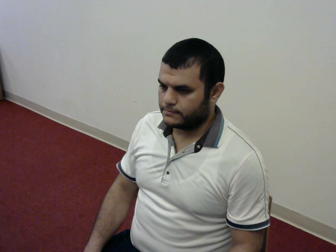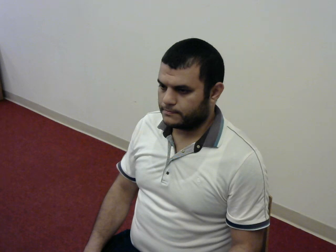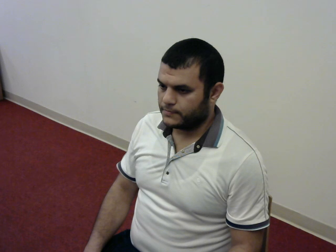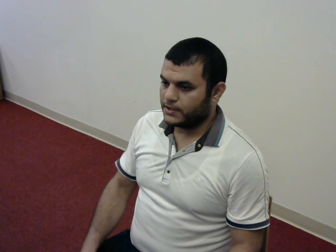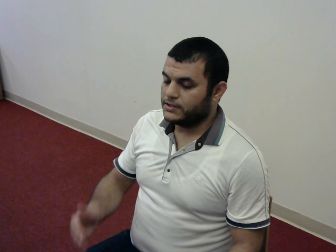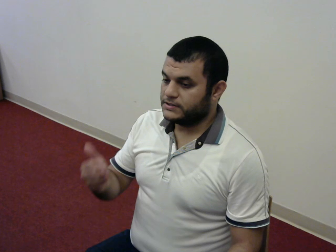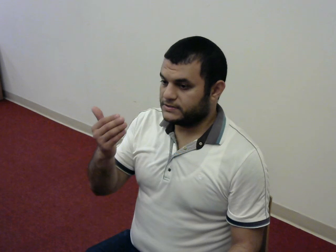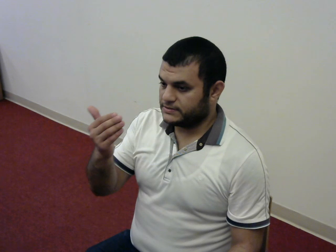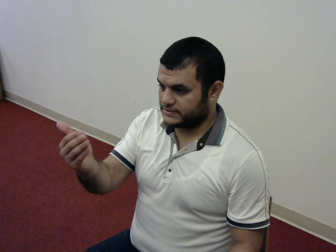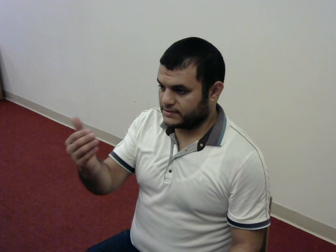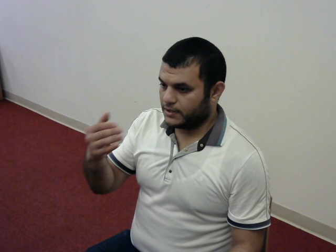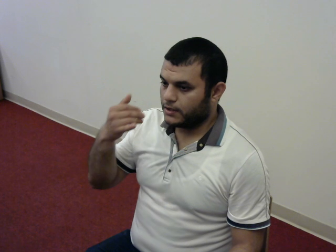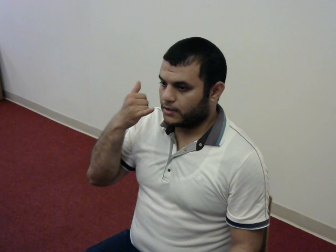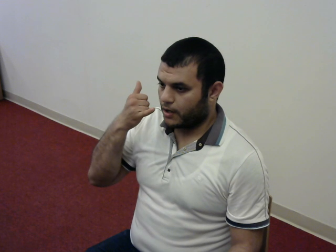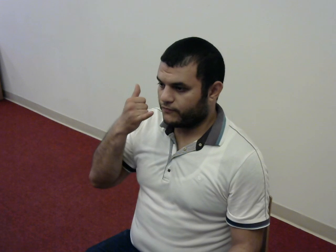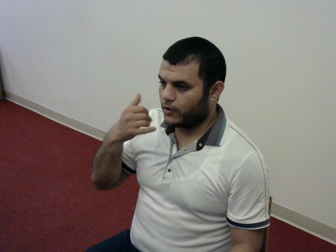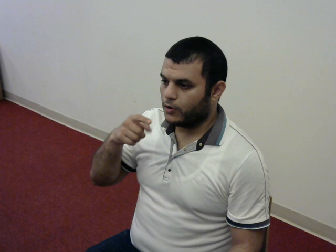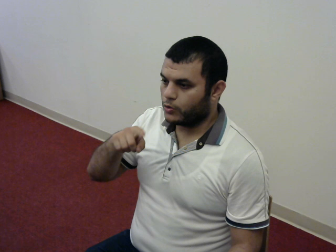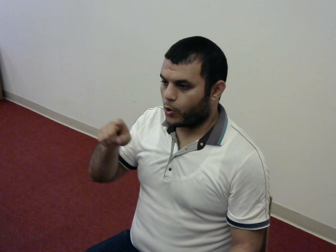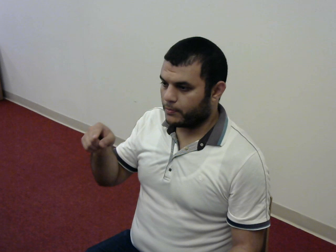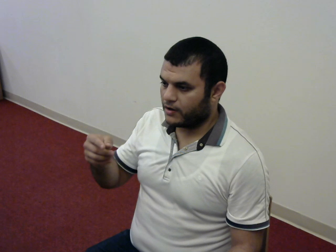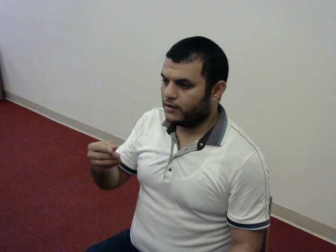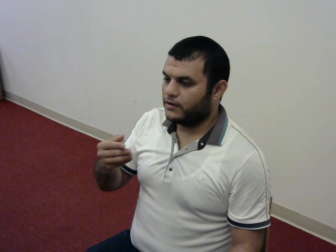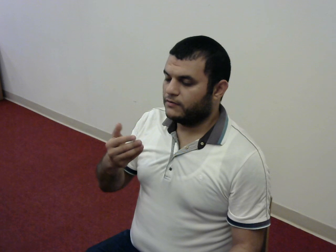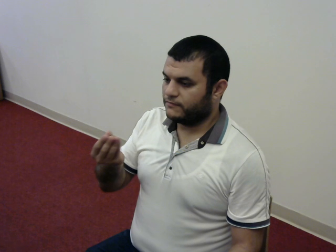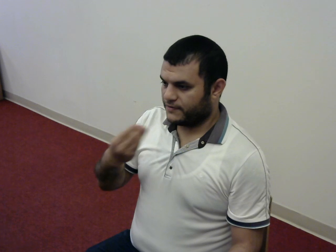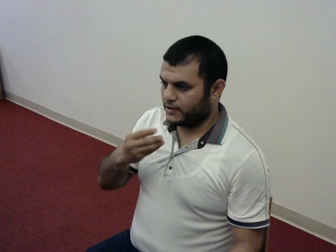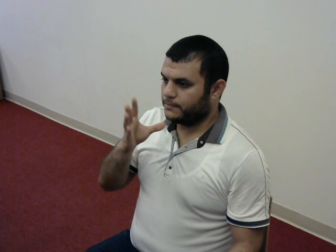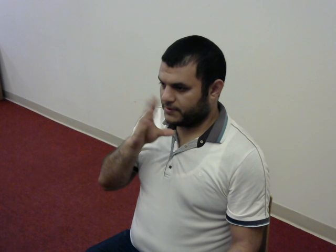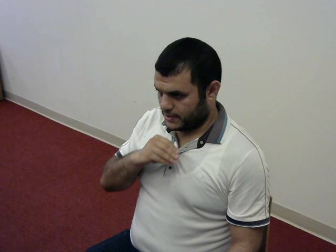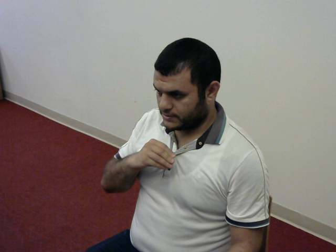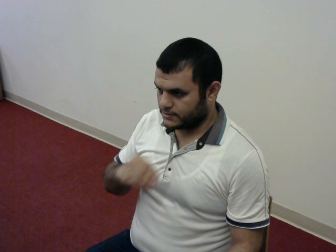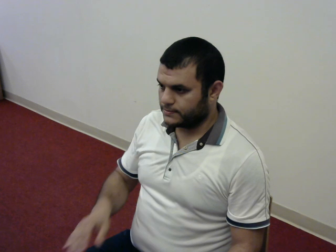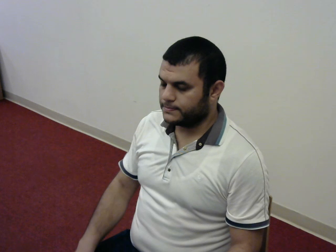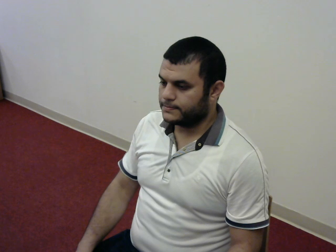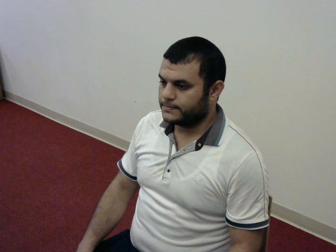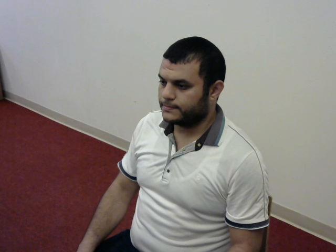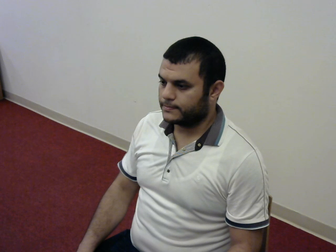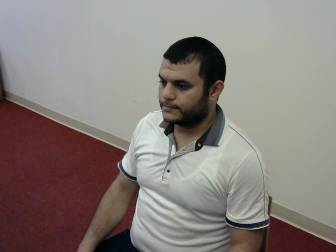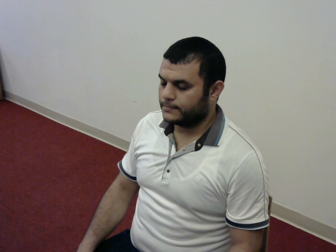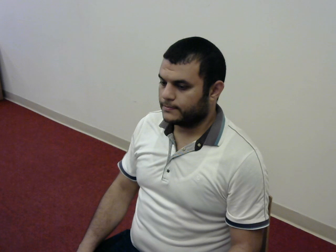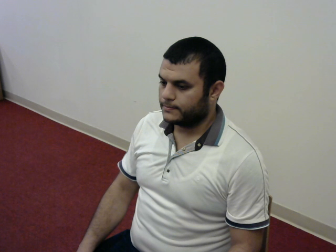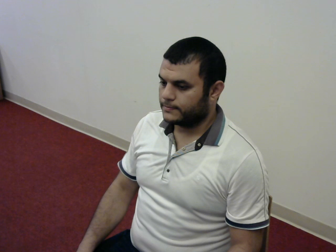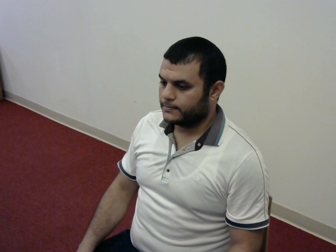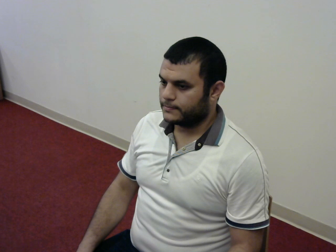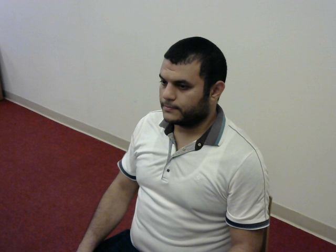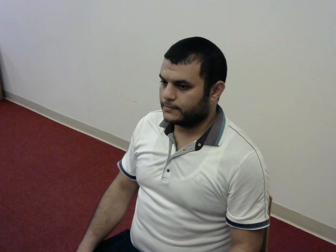Siz telefon nömrənizi verə bilərsinizmi?